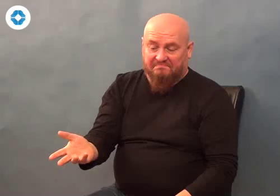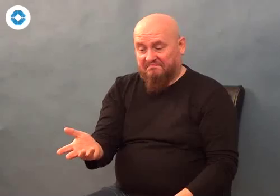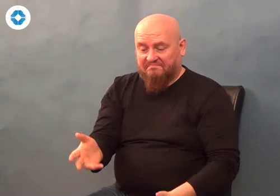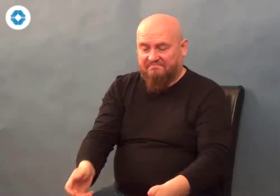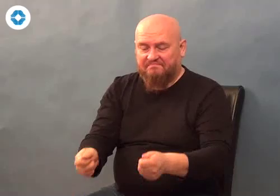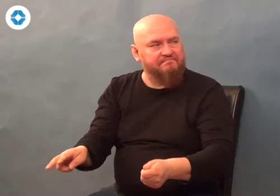Biorą go I rozglądają się za właścicielem.